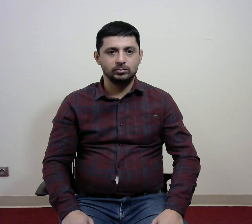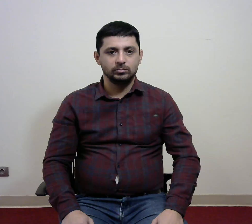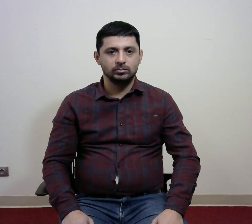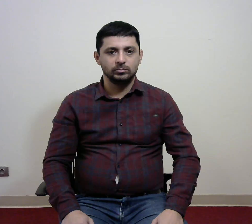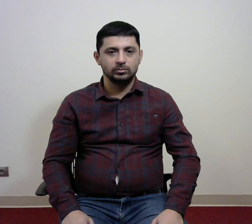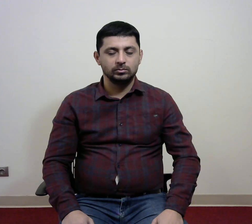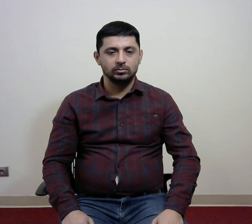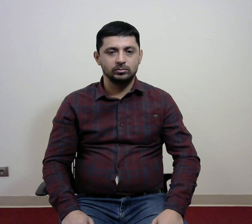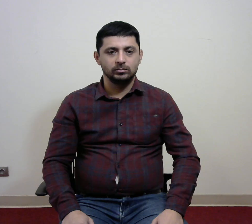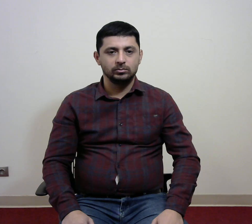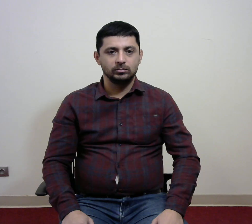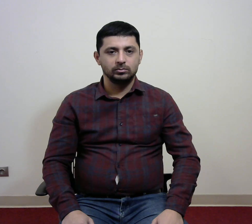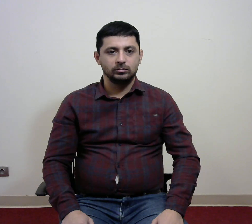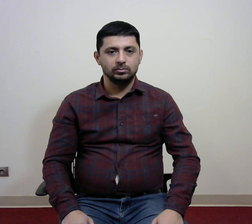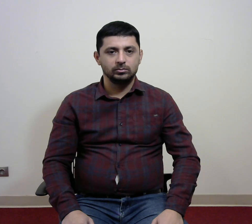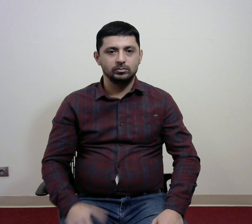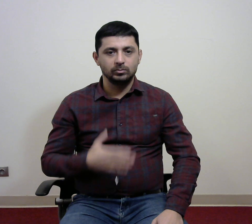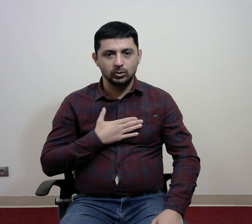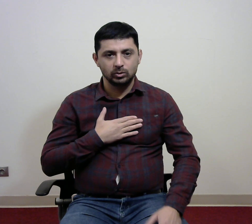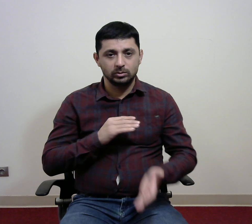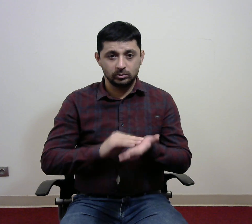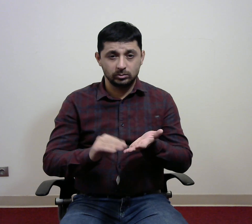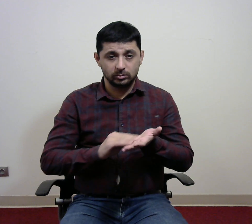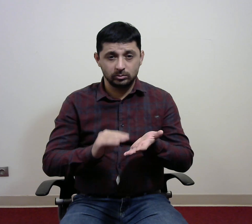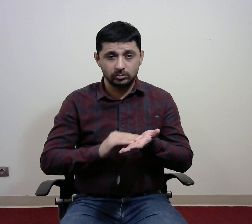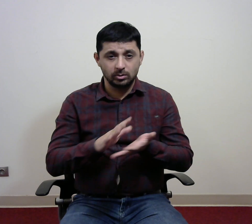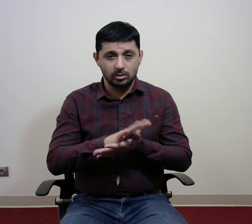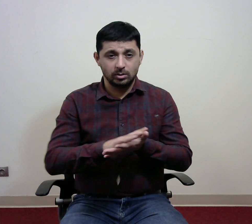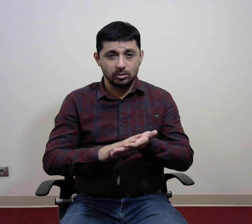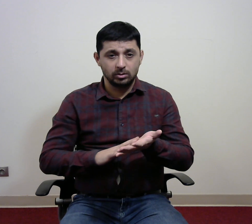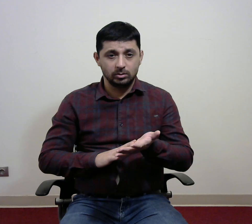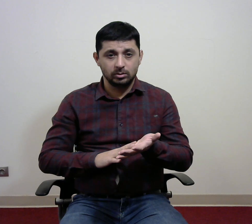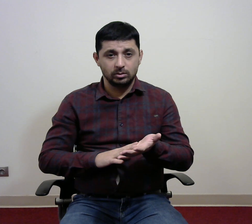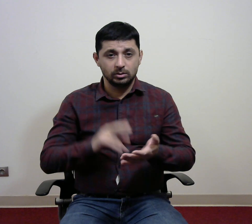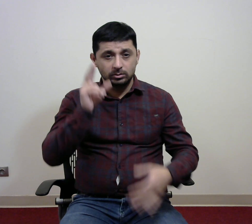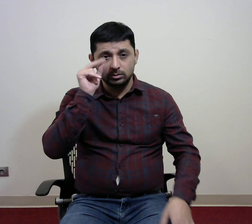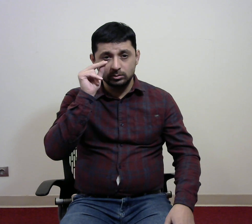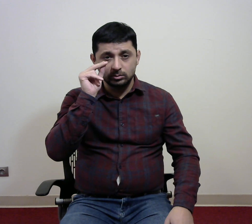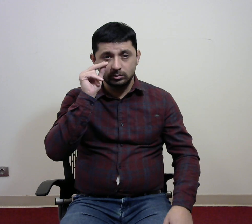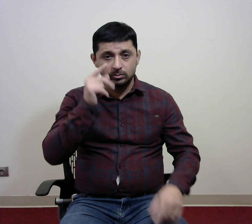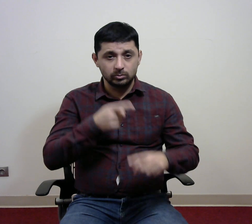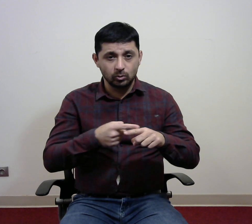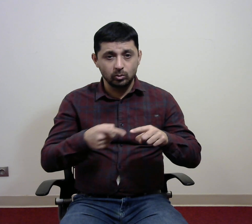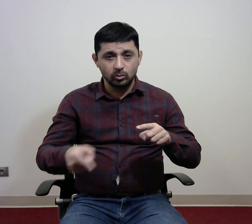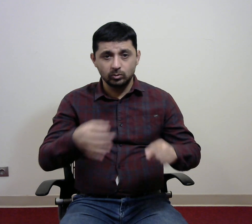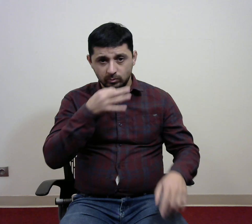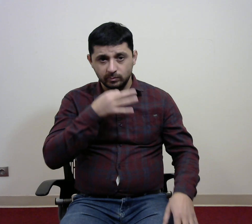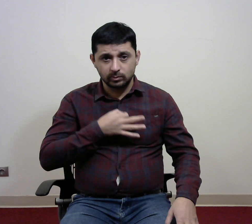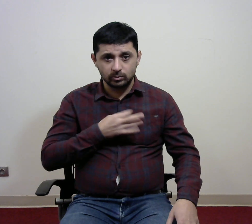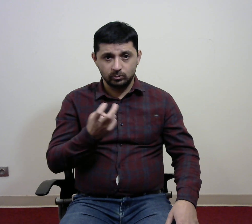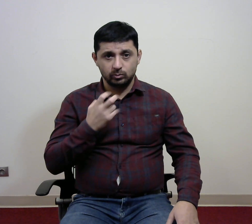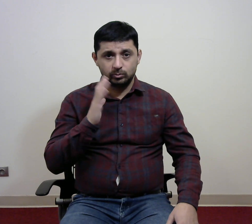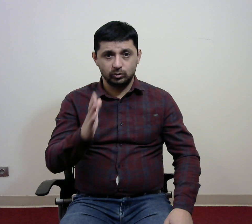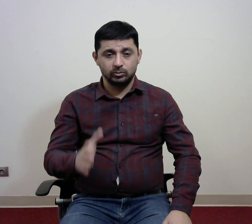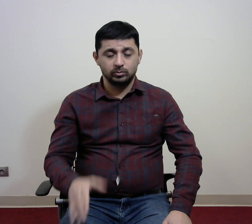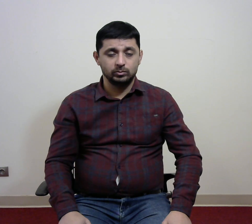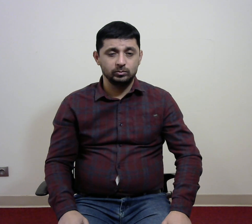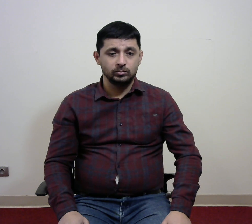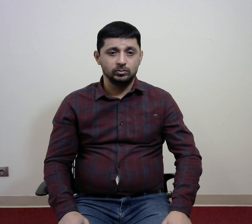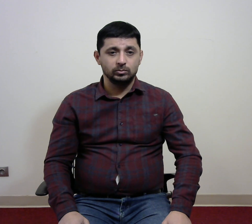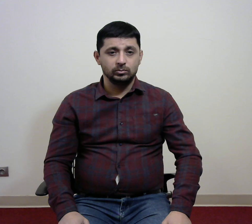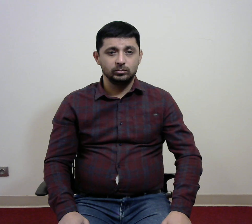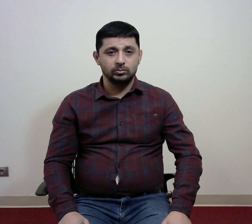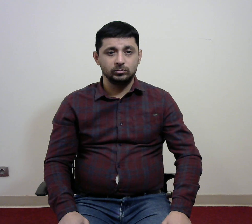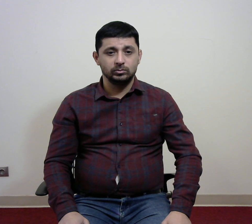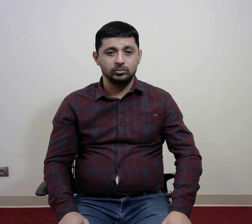Mənim yazdığım ərizəyə hansı müddətdə cavab gələcək?